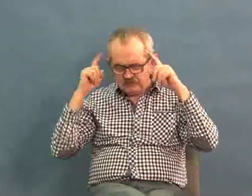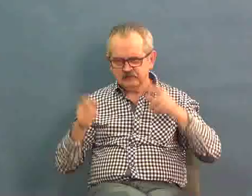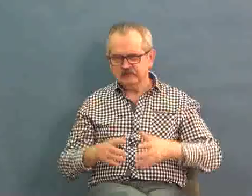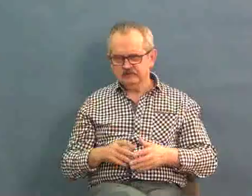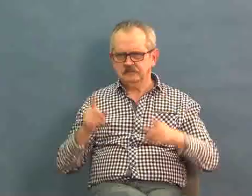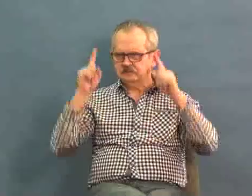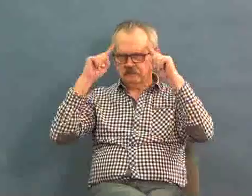Myszka Miki.